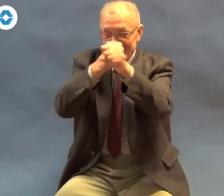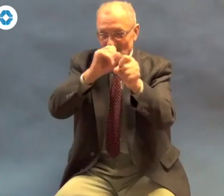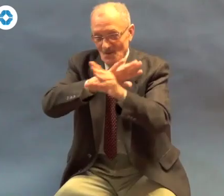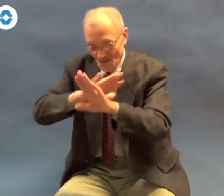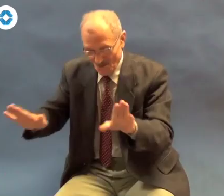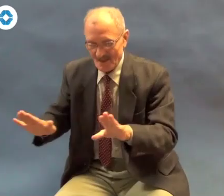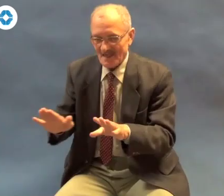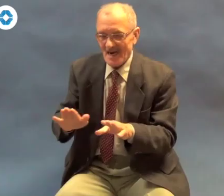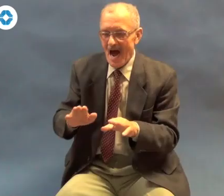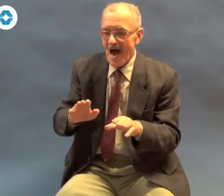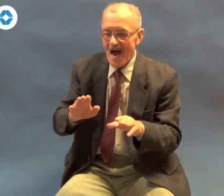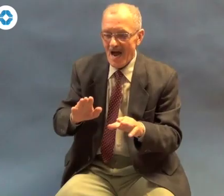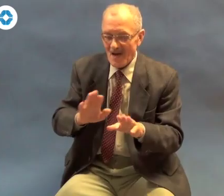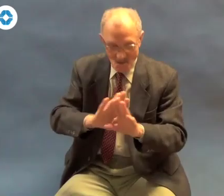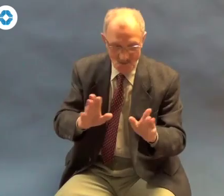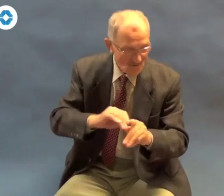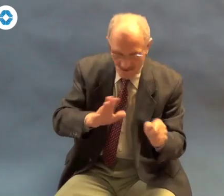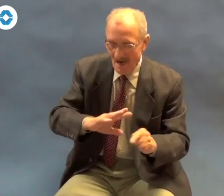Skończył montować.